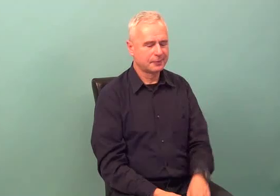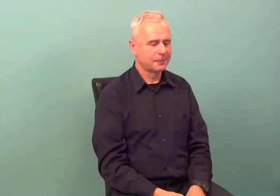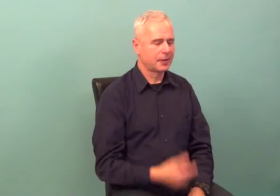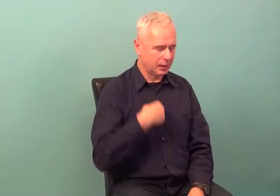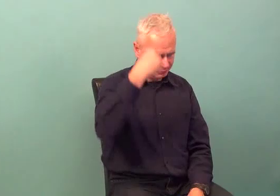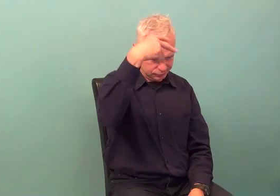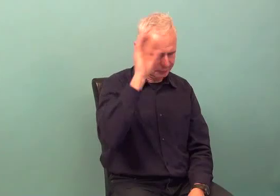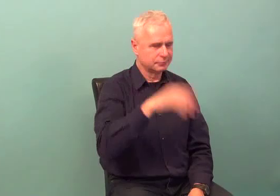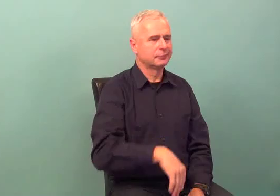Ja biorę prysznic normalnie.